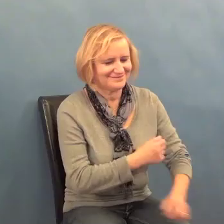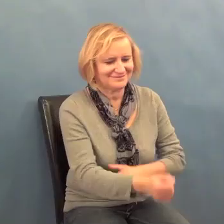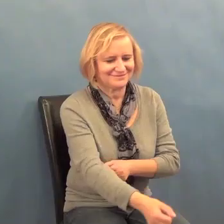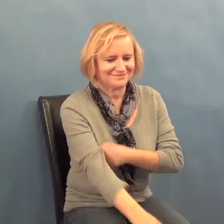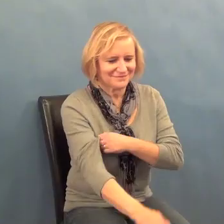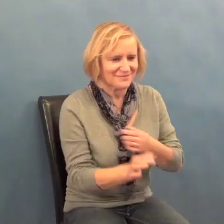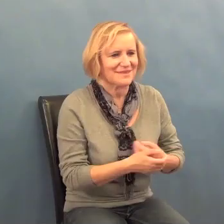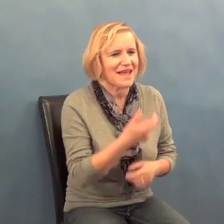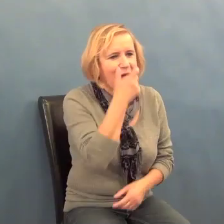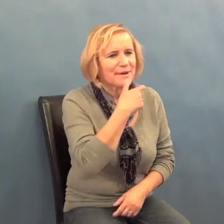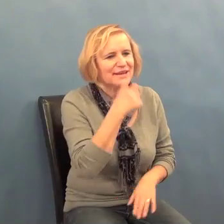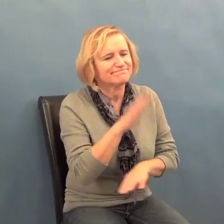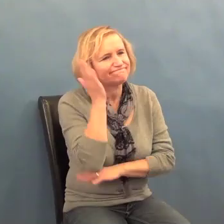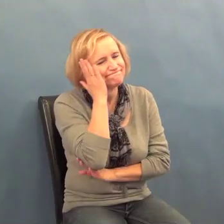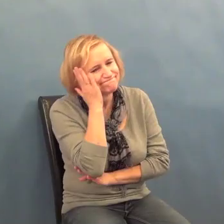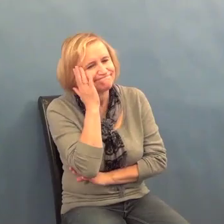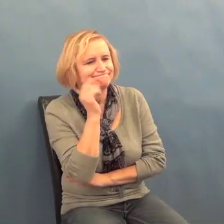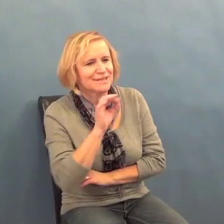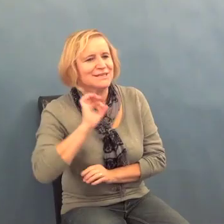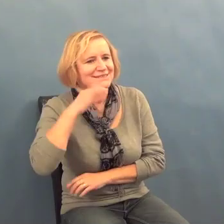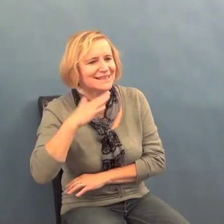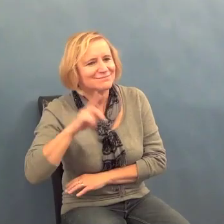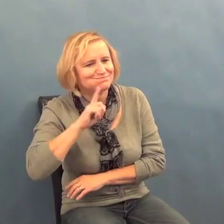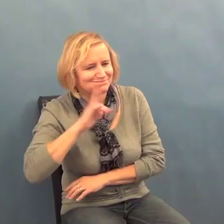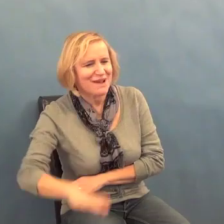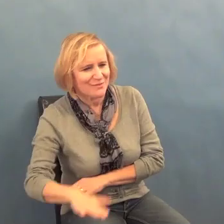Charlie Chaplin sobie siedzi i przychodzi jego mały syn i o coś pyta.